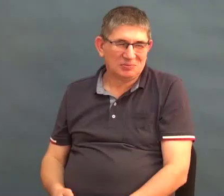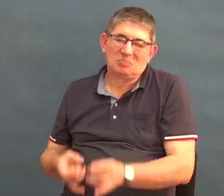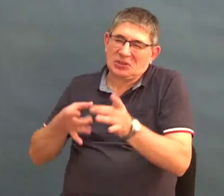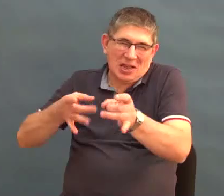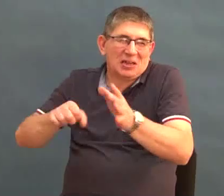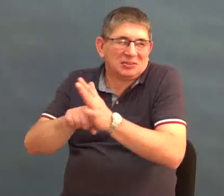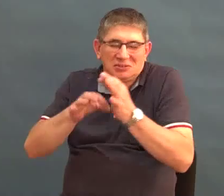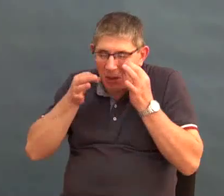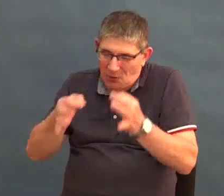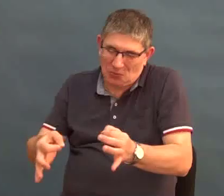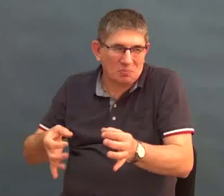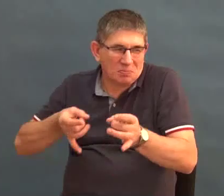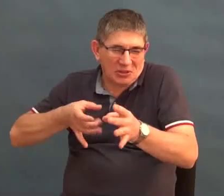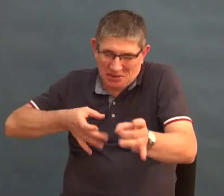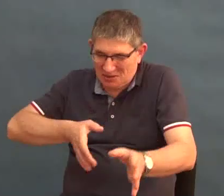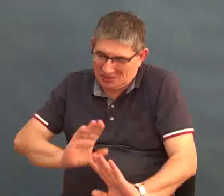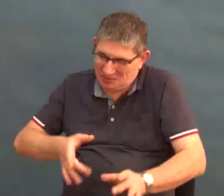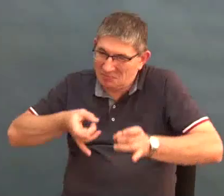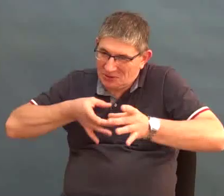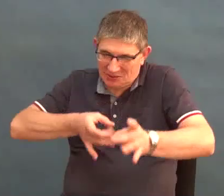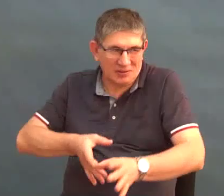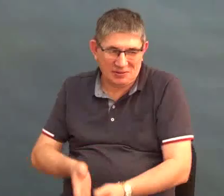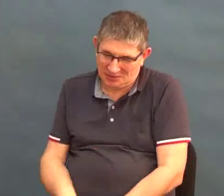Biec do samochodu.